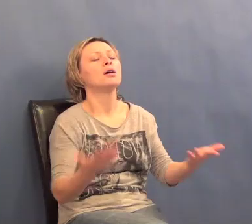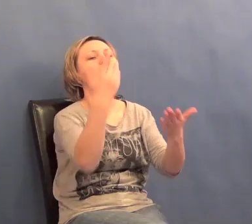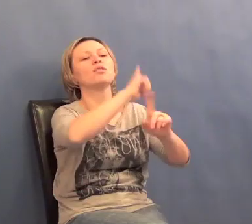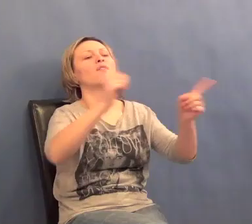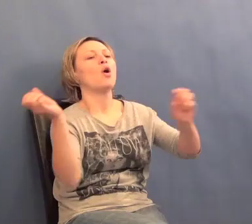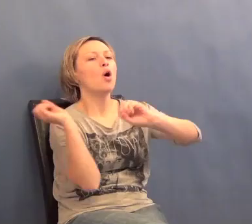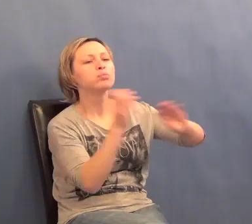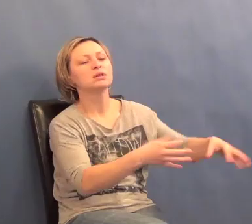Nie wolno zostawiać psa.